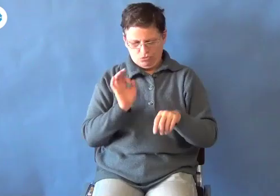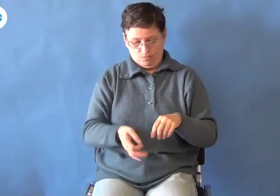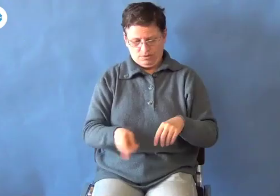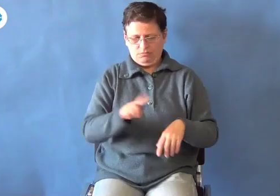Dobrze.